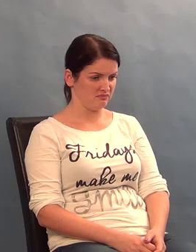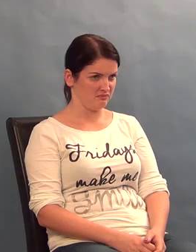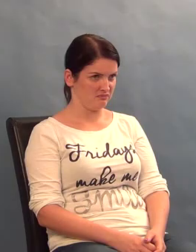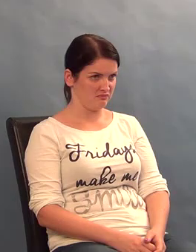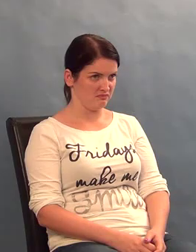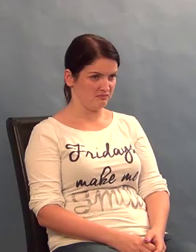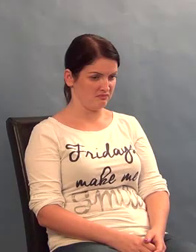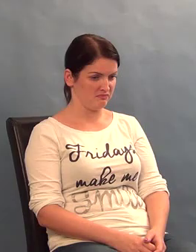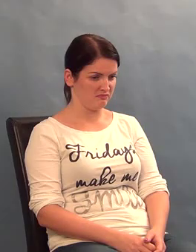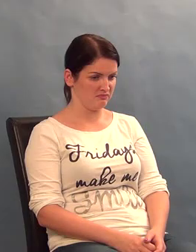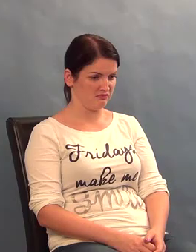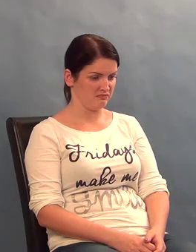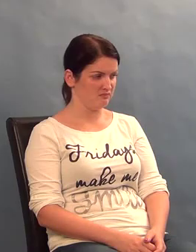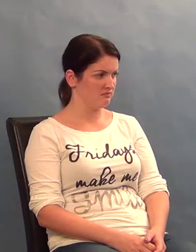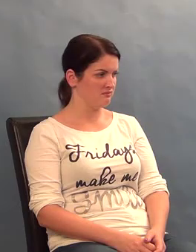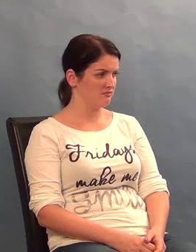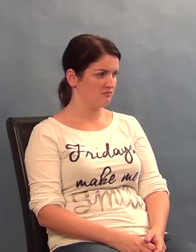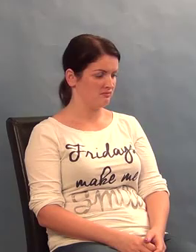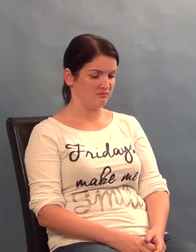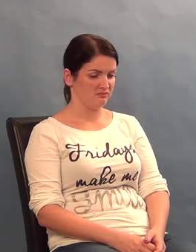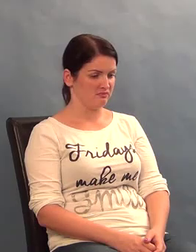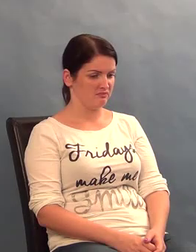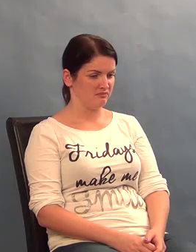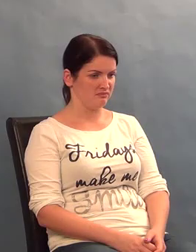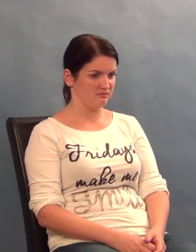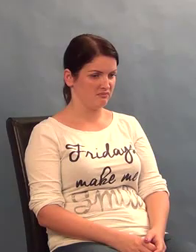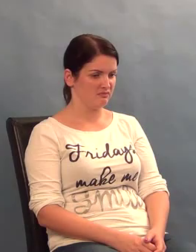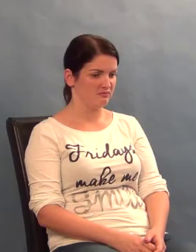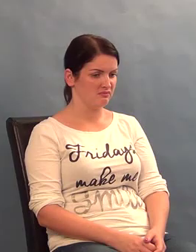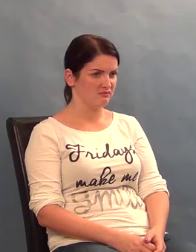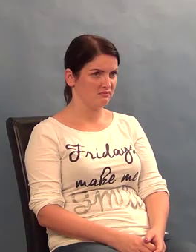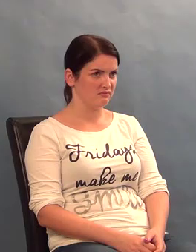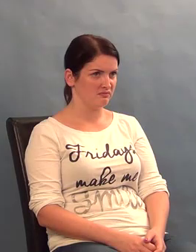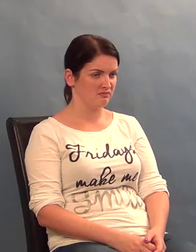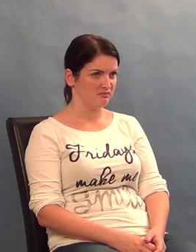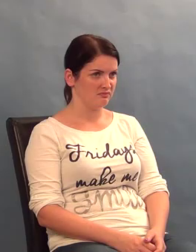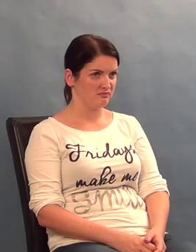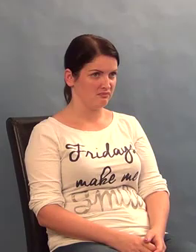Ale dziwne jest to, że ta osoba się czegoś trzyma.